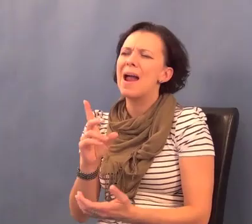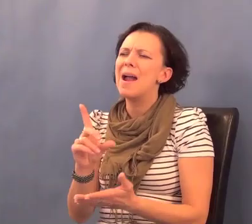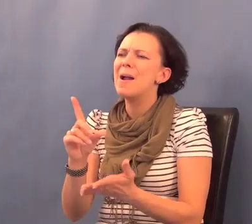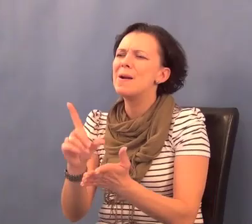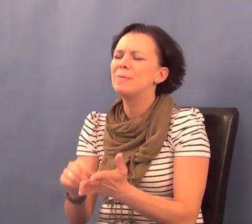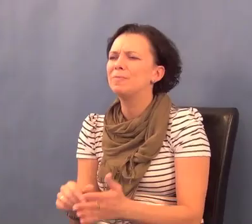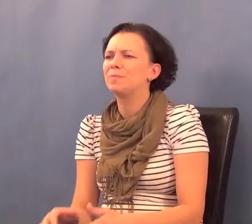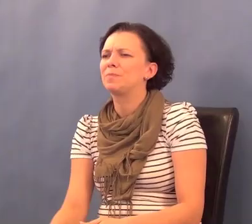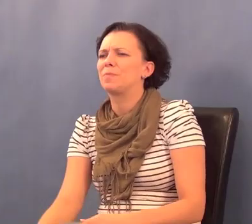Ale.